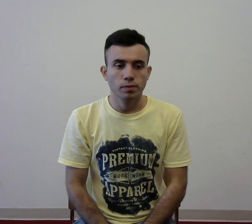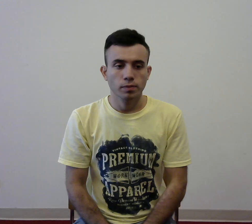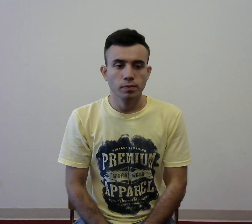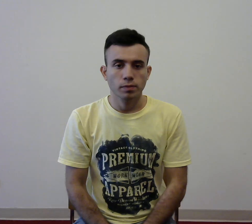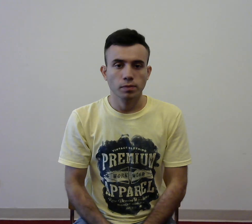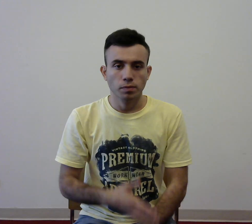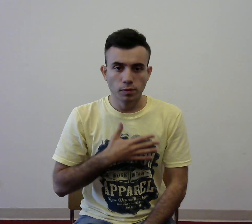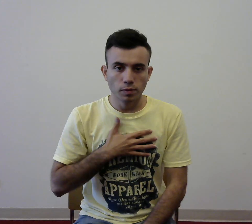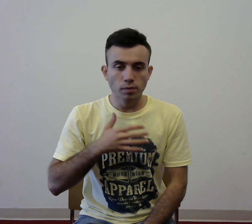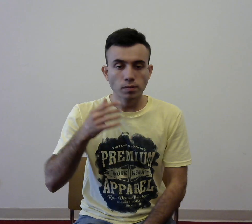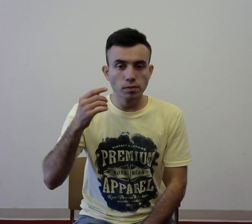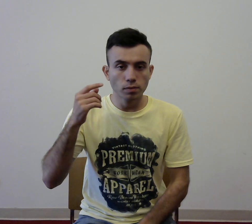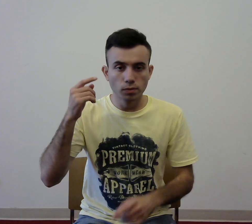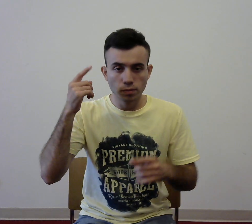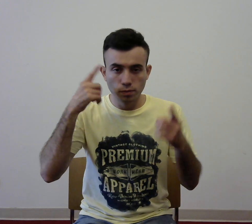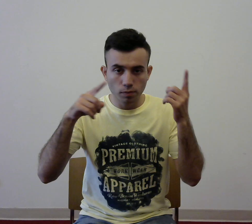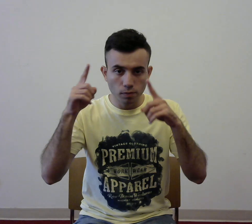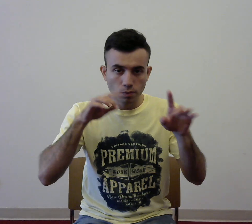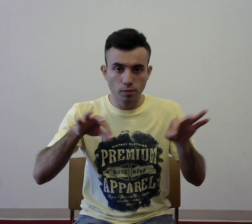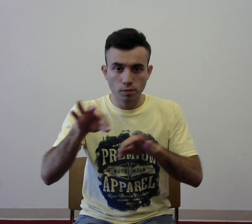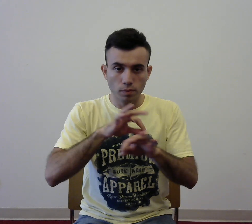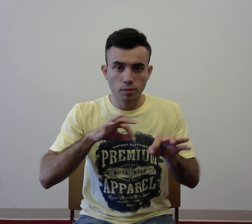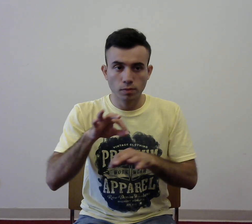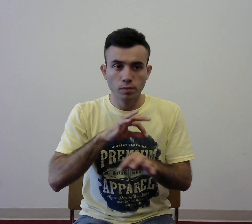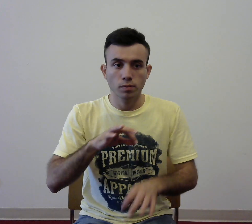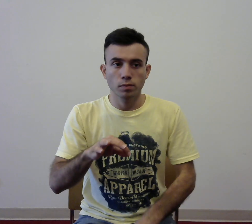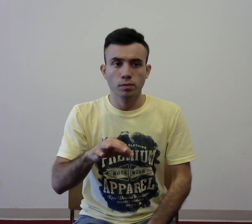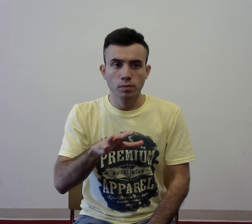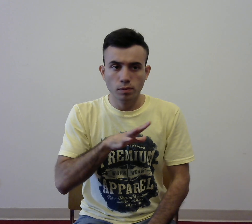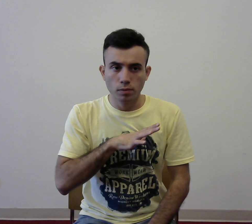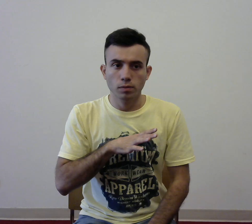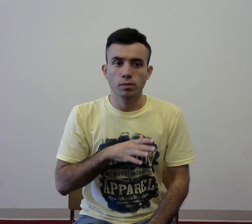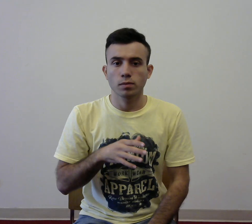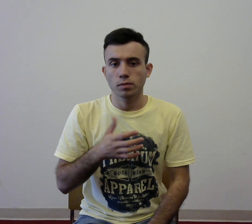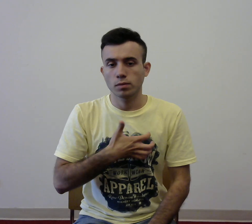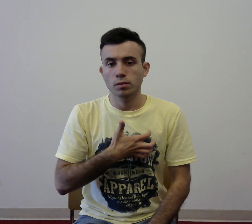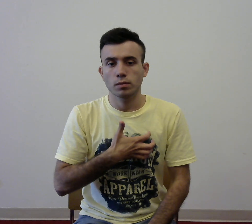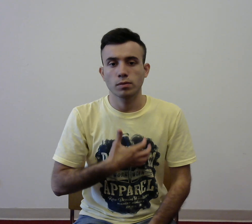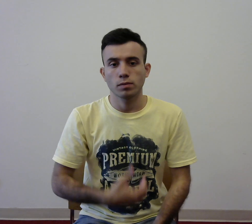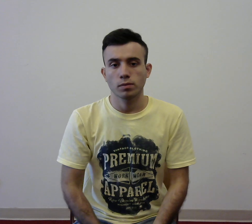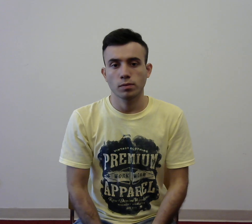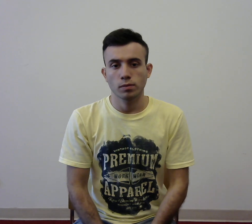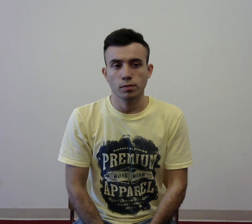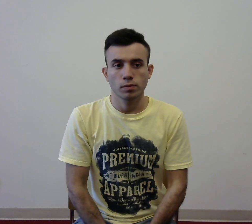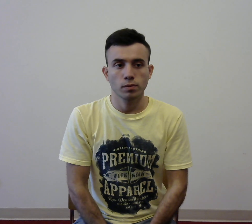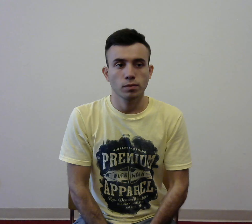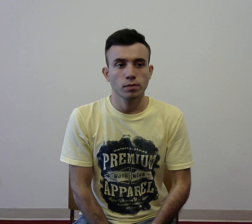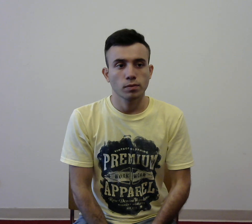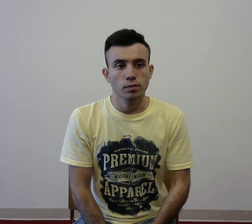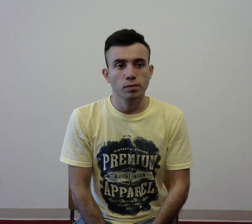Mən dizayner olmaq istəyirəm